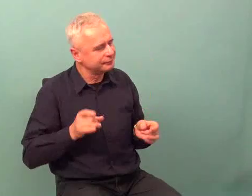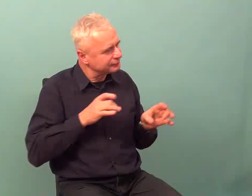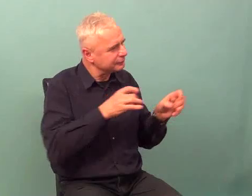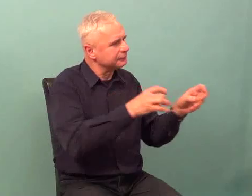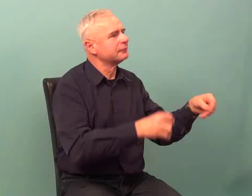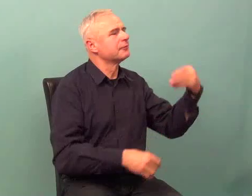Oddał mu go.